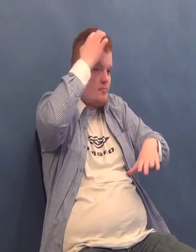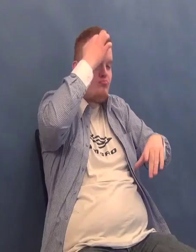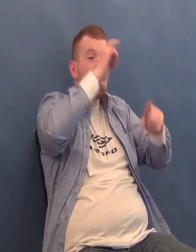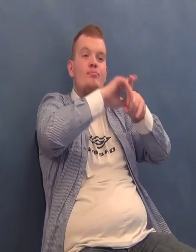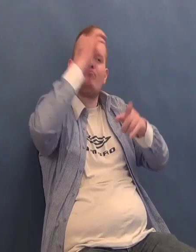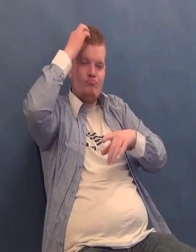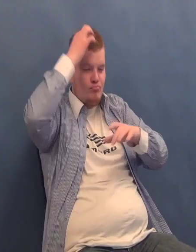Reszta też odpowiada mu dobranoc.